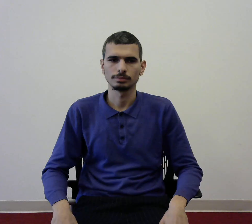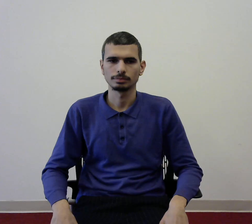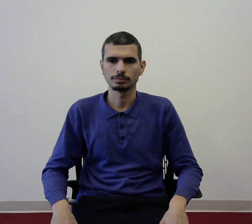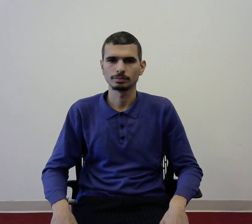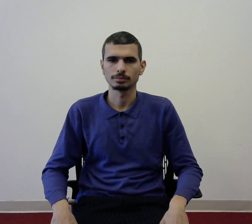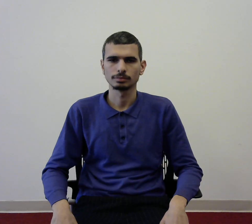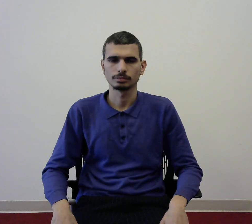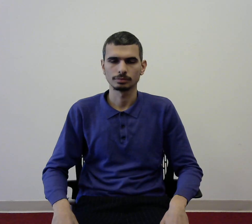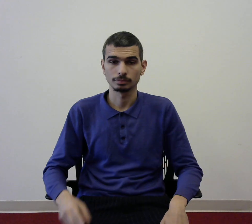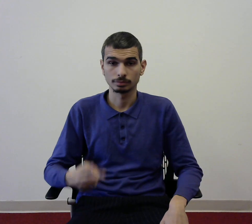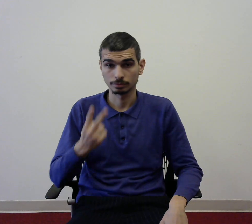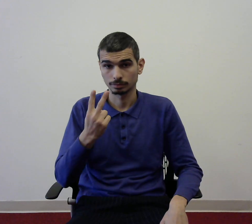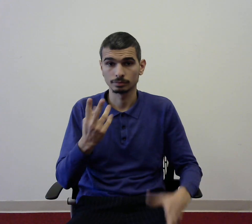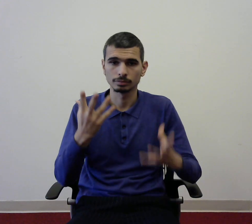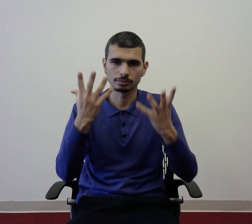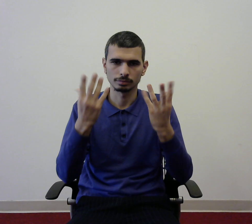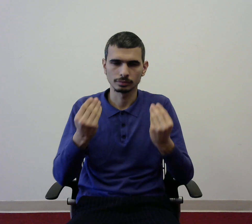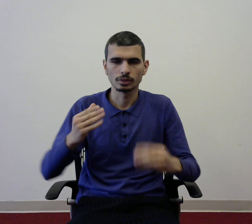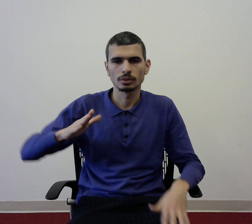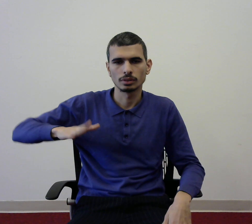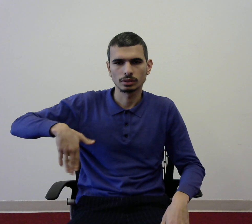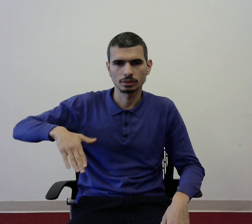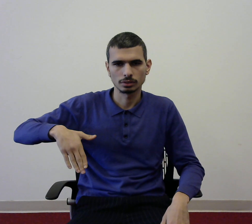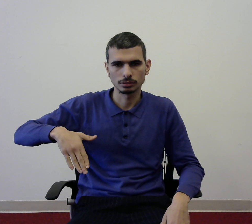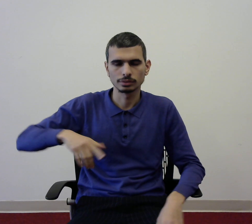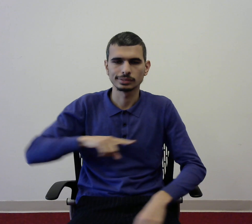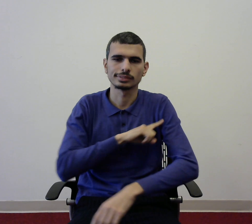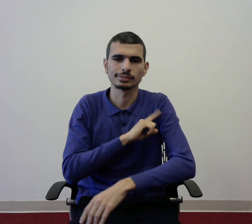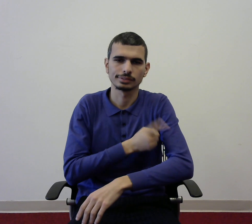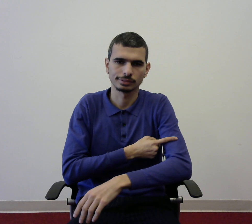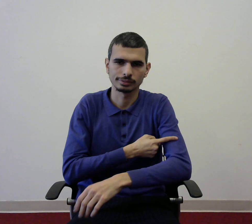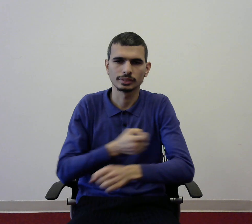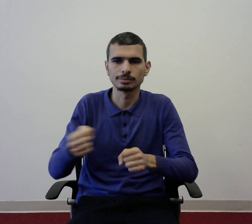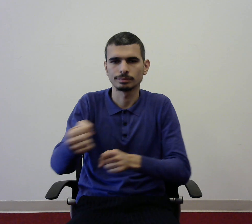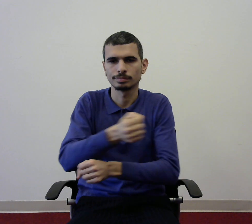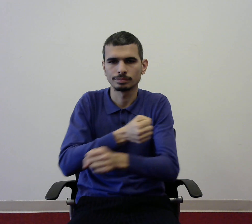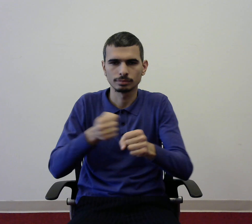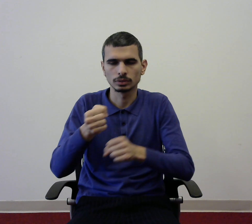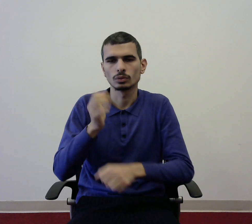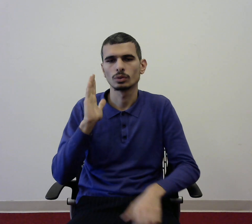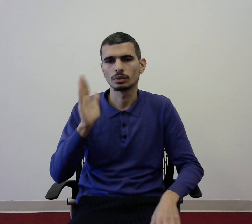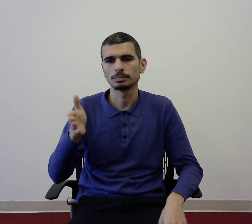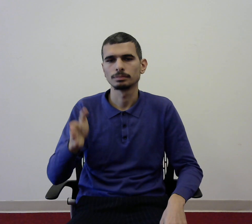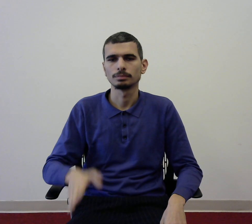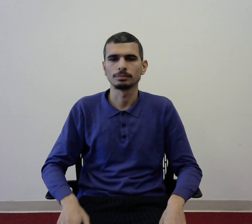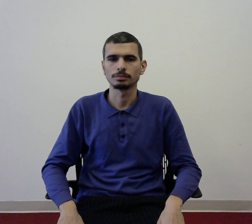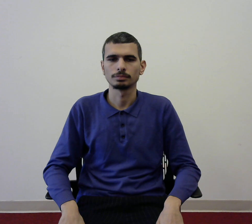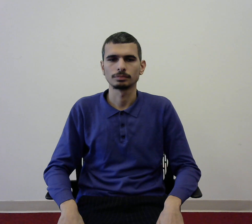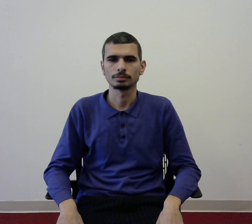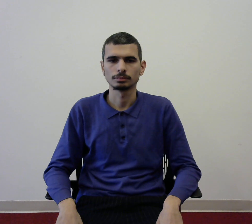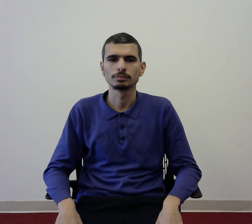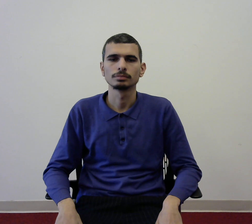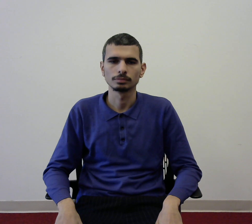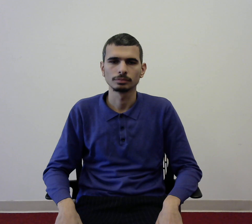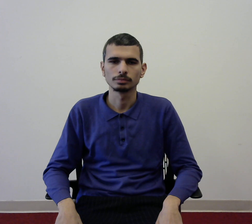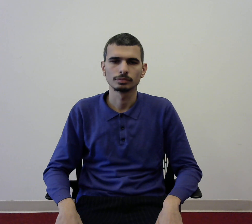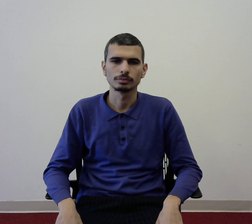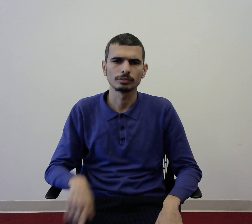İki gün sonra güclü külək olacaq